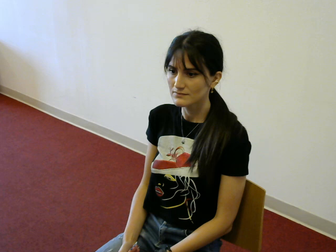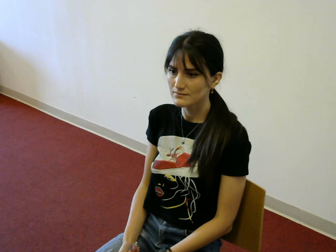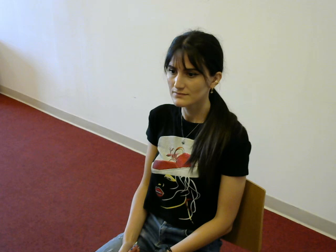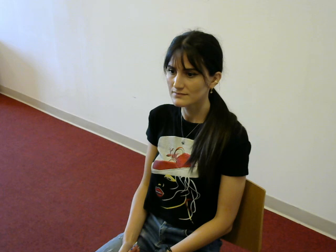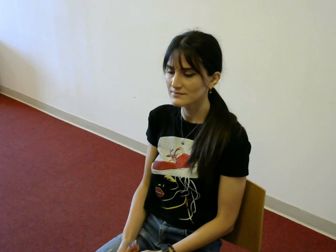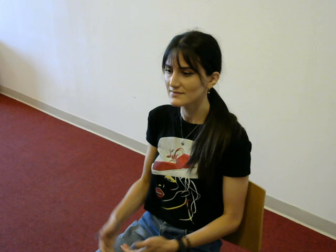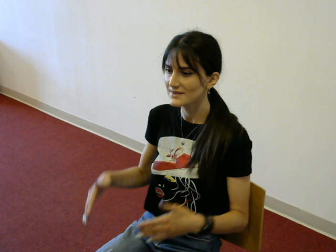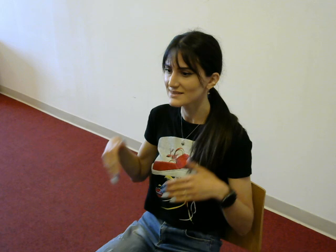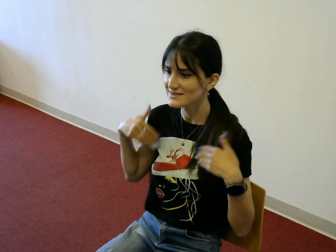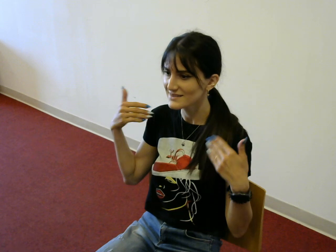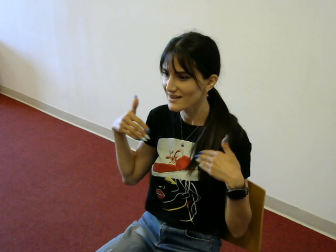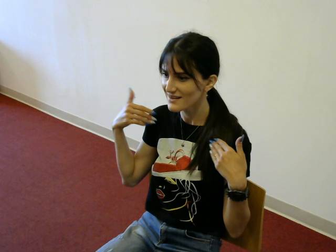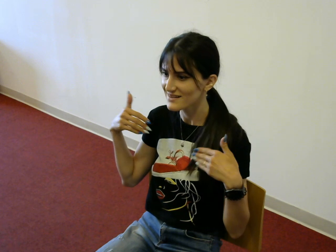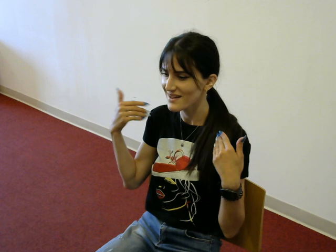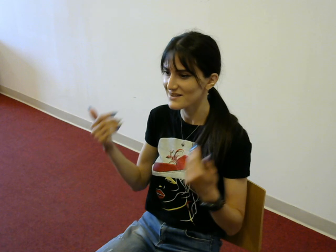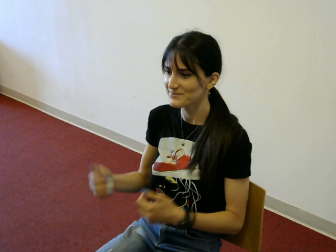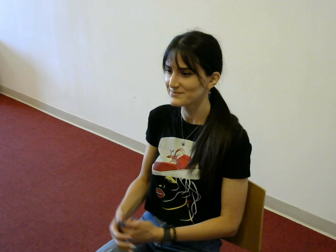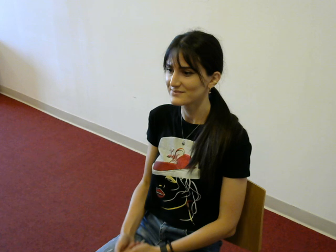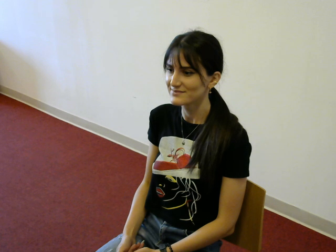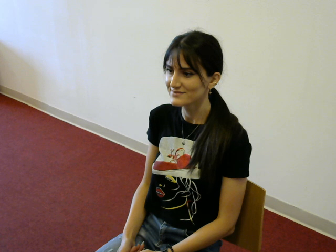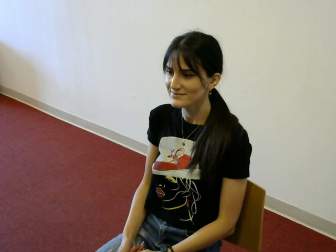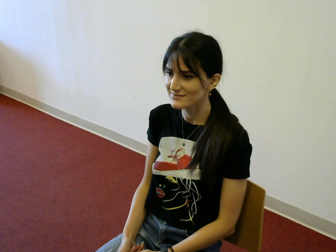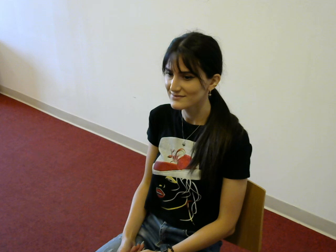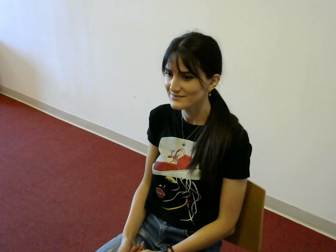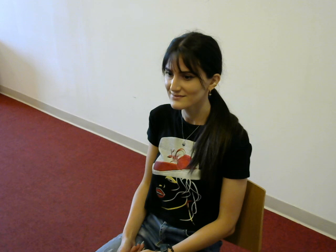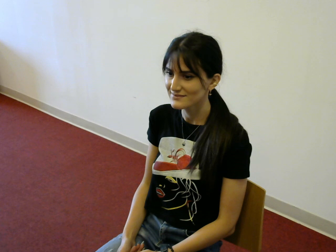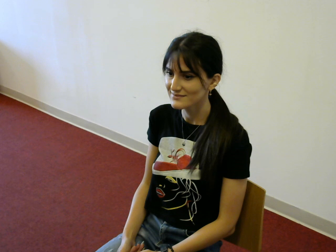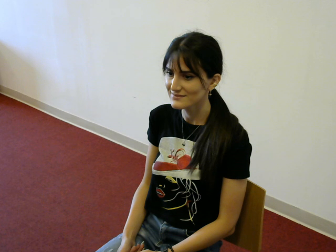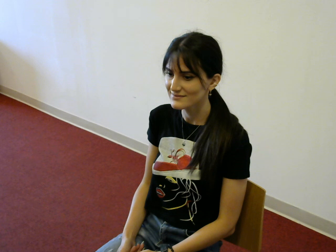Salam